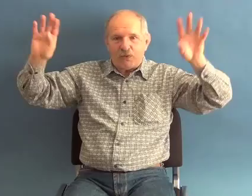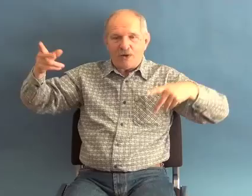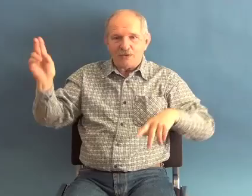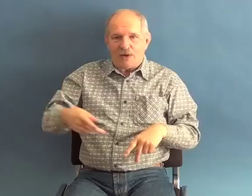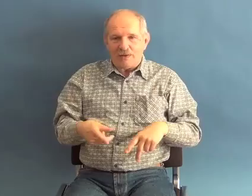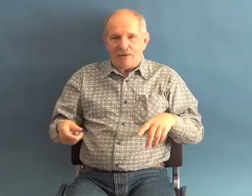Skąd się wziął?